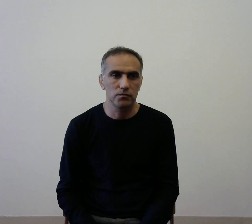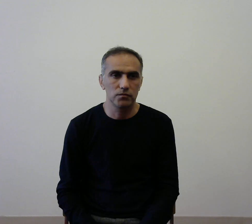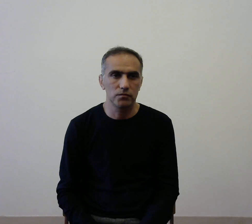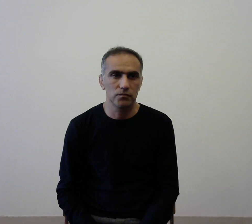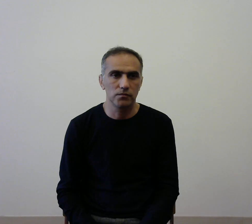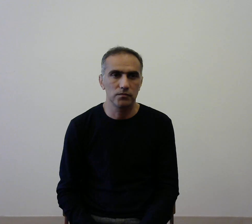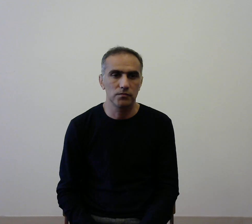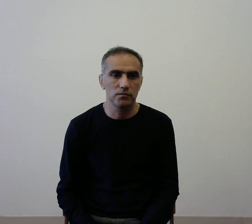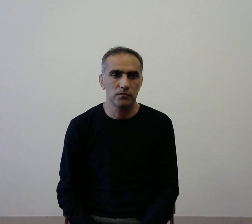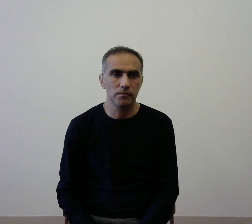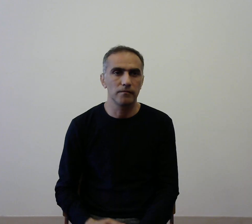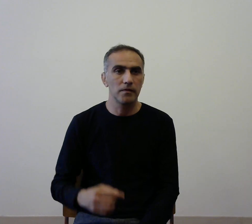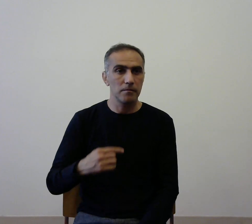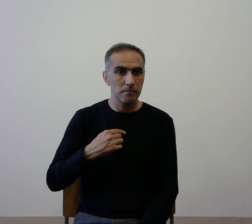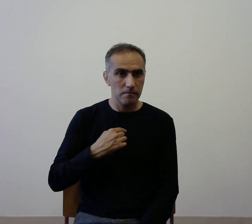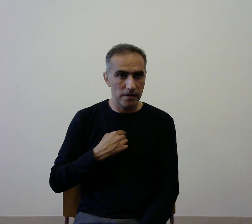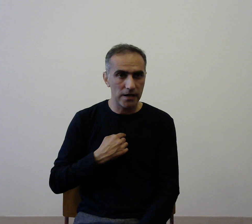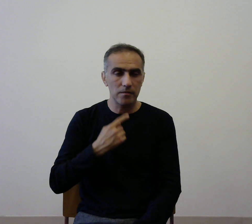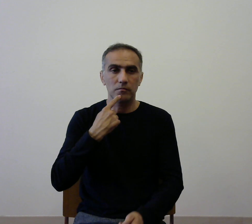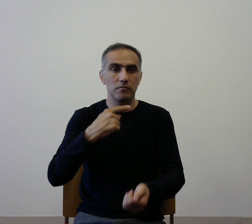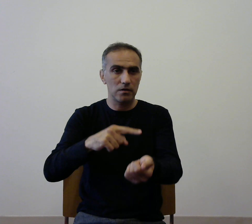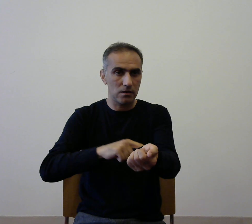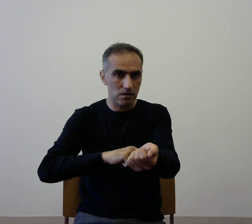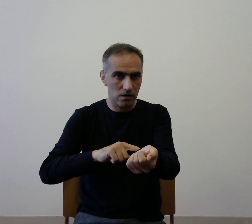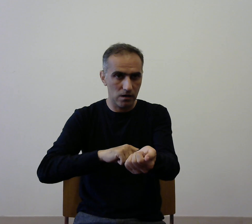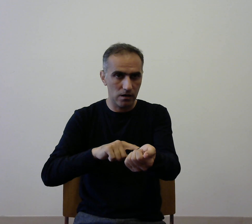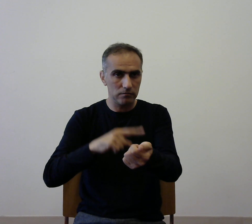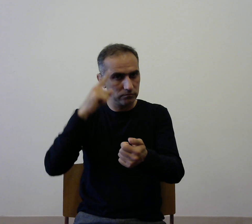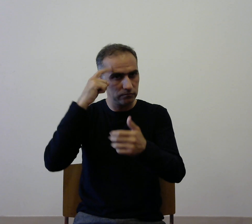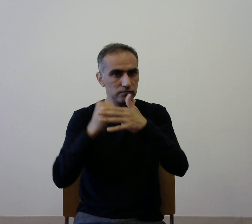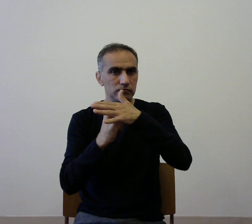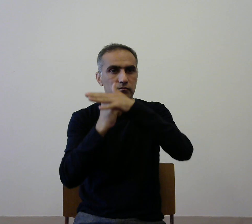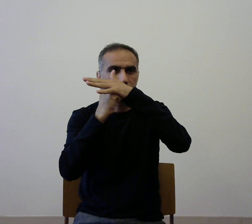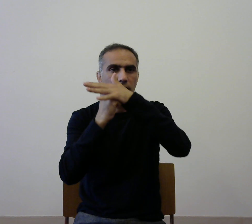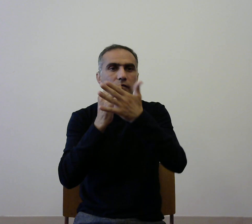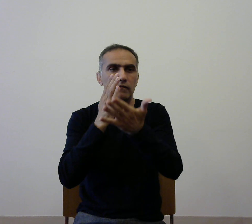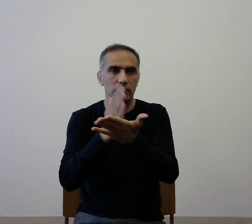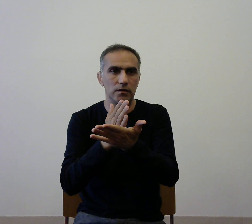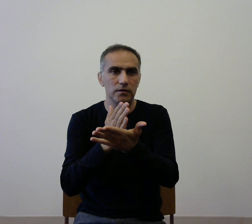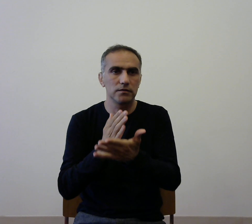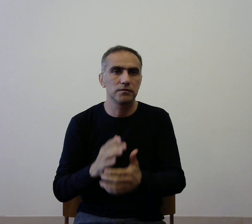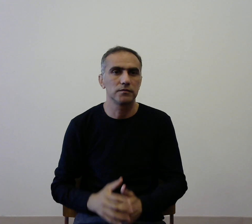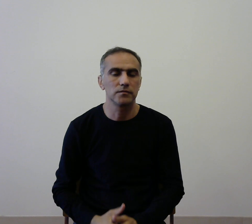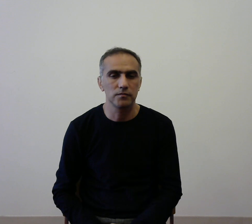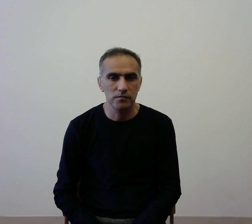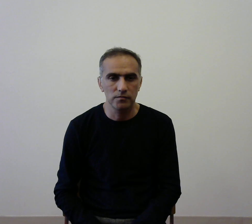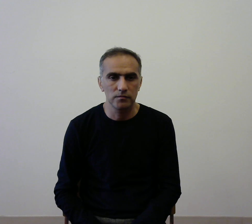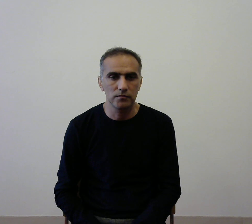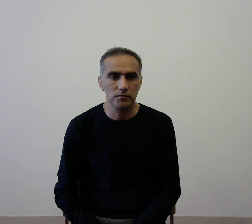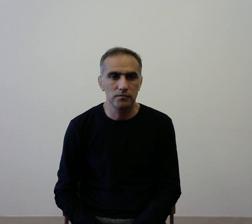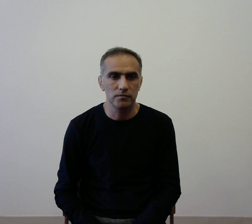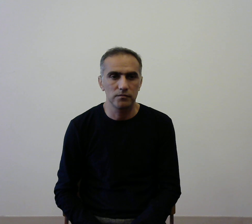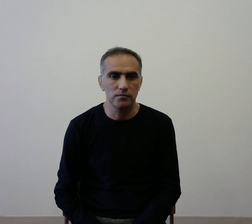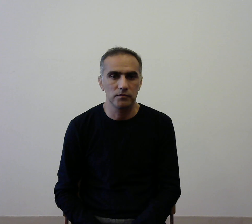Mənim qan təzyiqim var